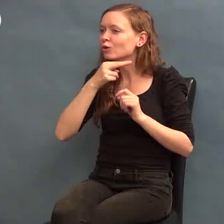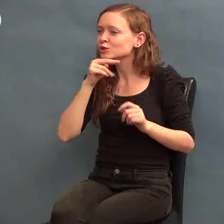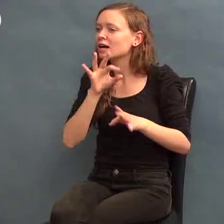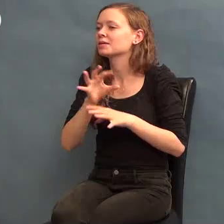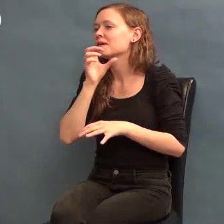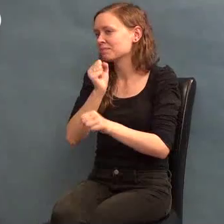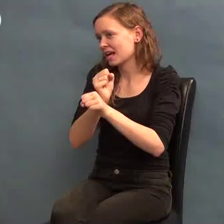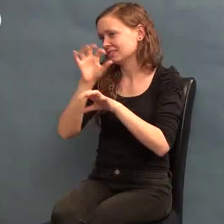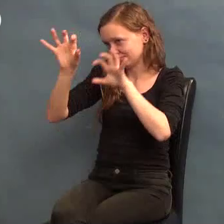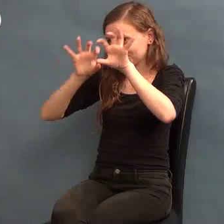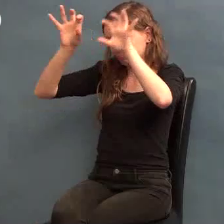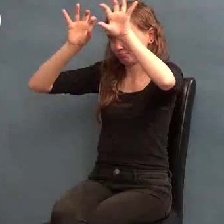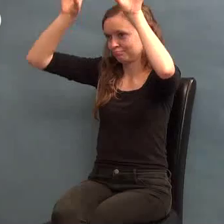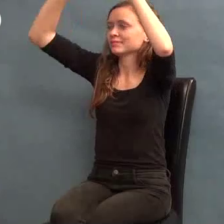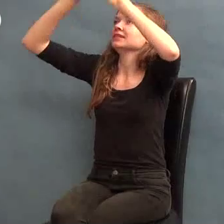Pan na nim pracuje, wspiął się na górę.